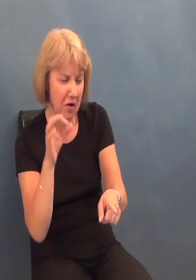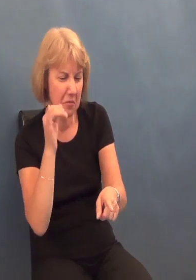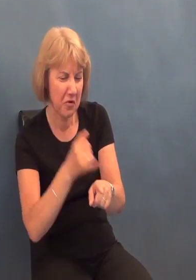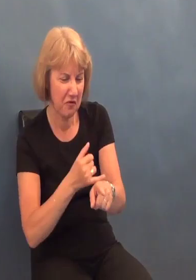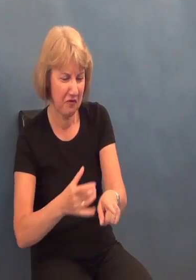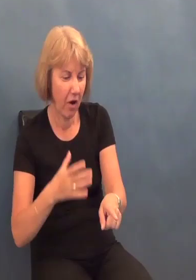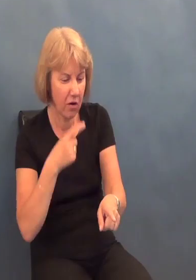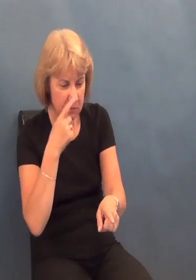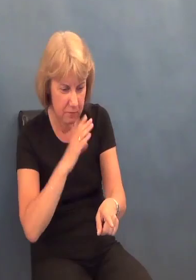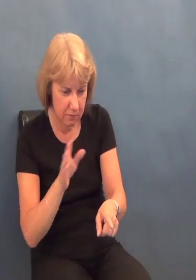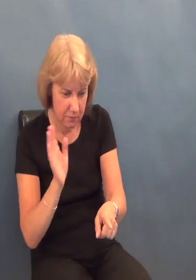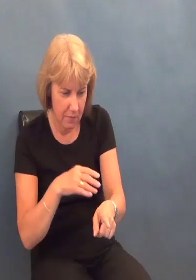Ooo, w piątek wolne. Ah, Olsztyn, więc nie.